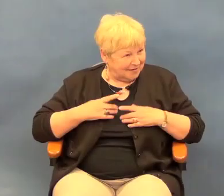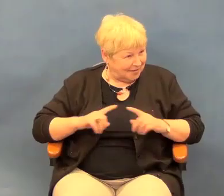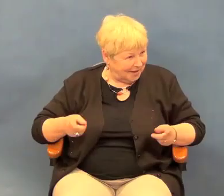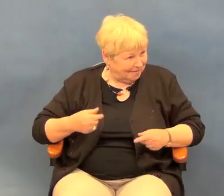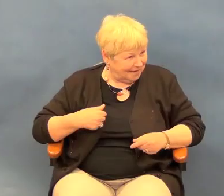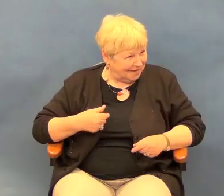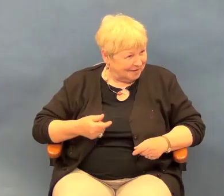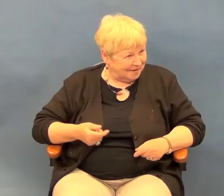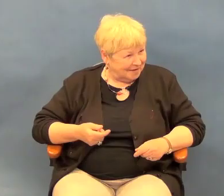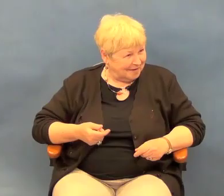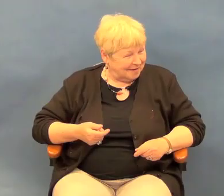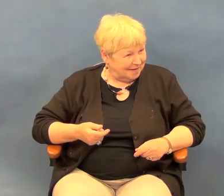To znaczy, że ja nie mogę się kąpać?